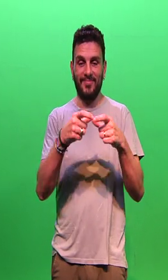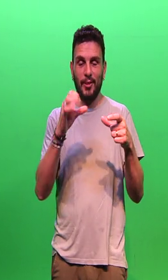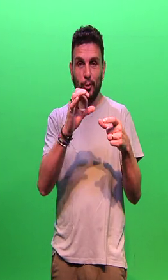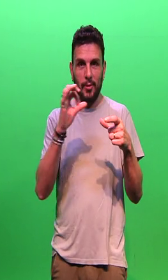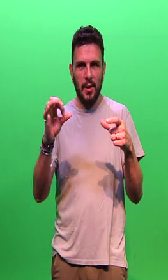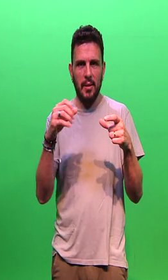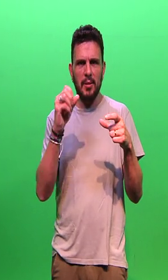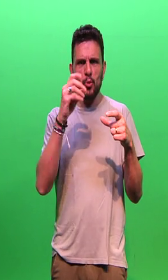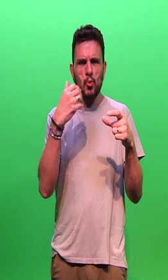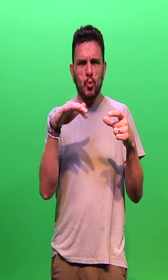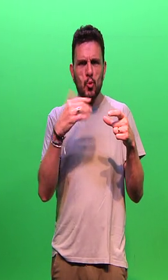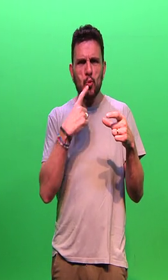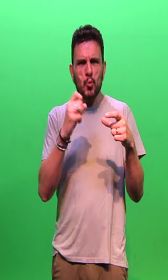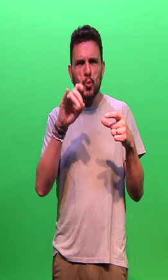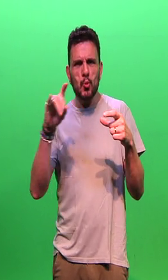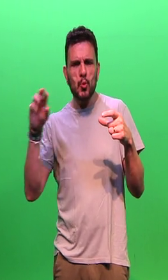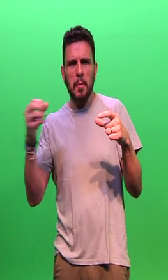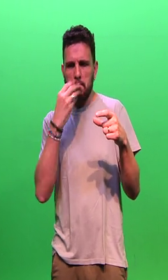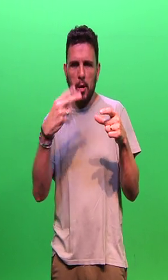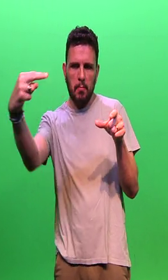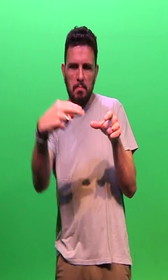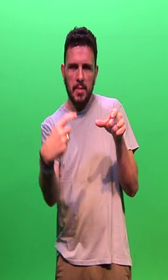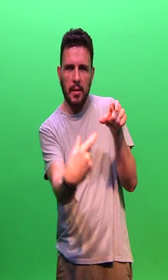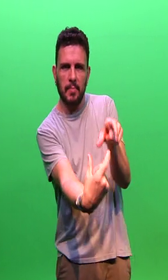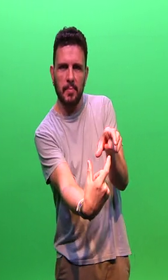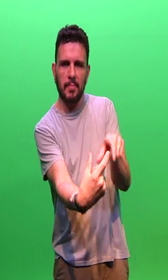És complicat lletrejar la targeta de la Seguretat Social, és millor que ho miris directament.